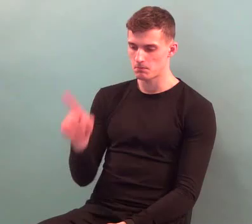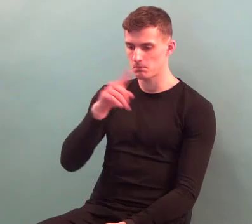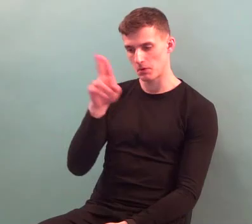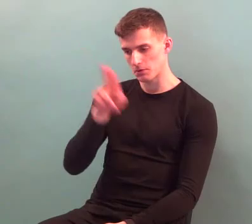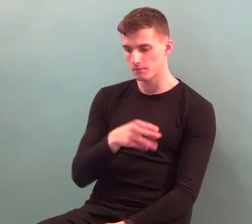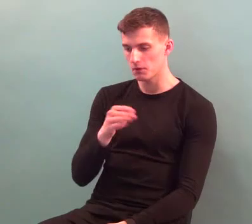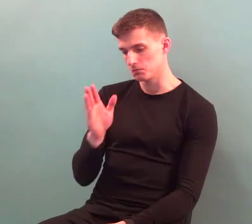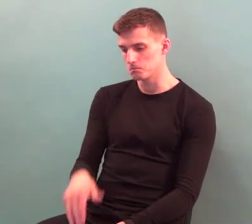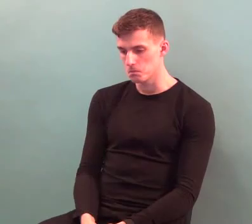Koło przekreślone, ale może być.